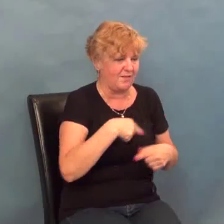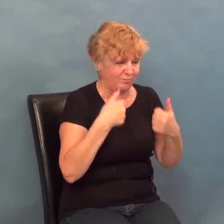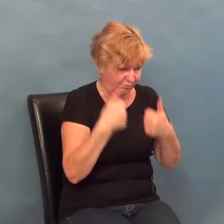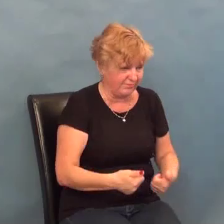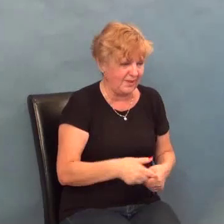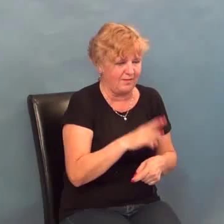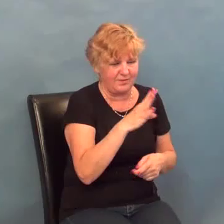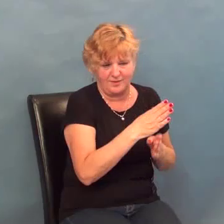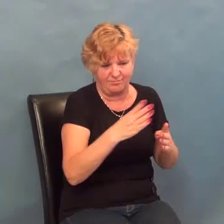A we wtorek i później nam nie pasuje.